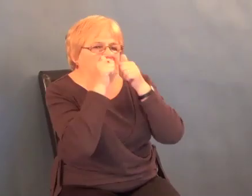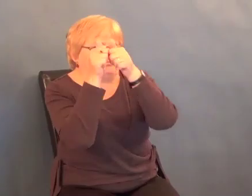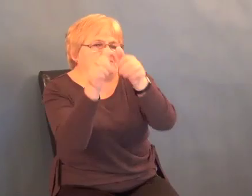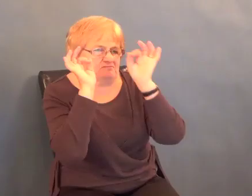Jest dobrze.